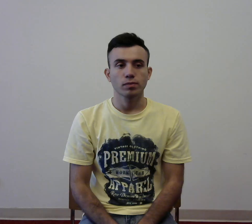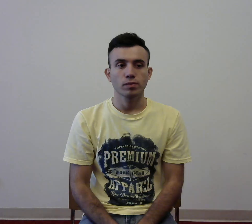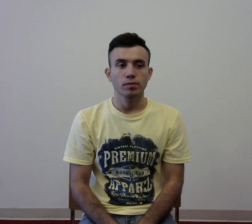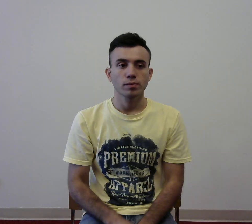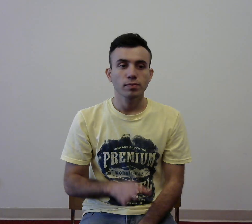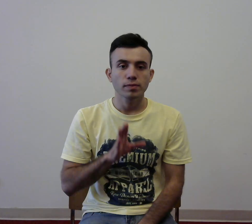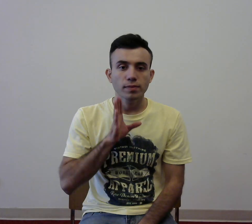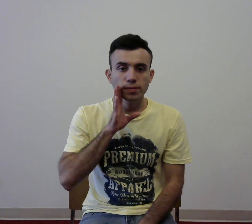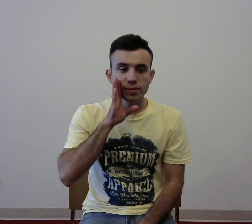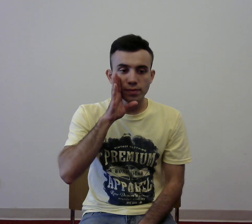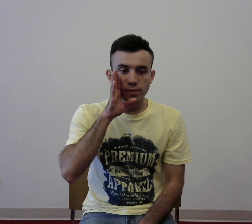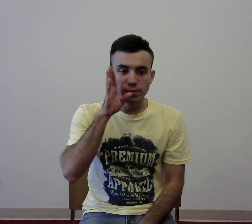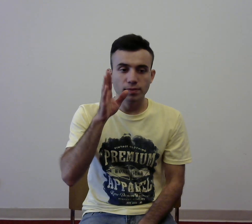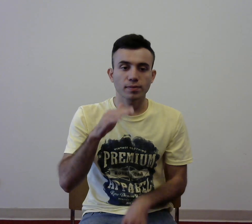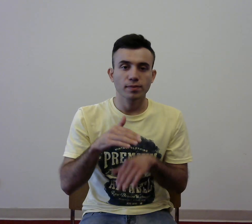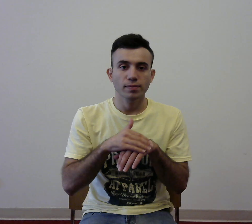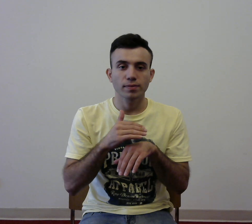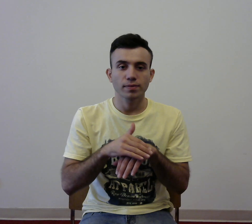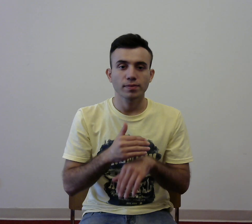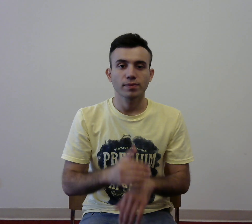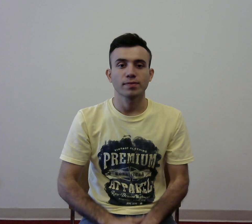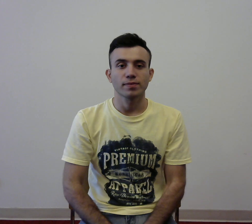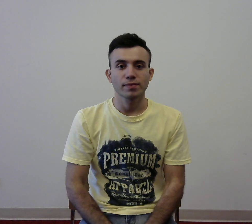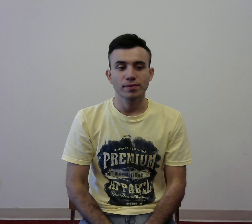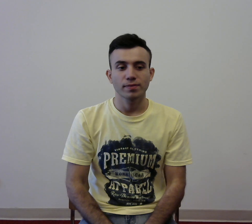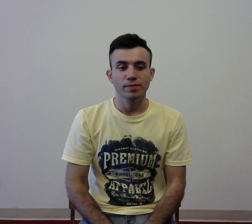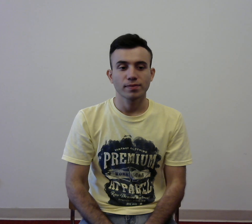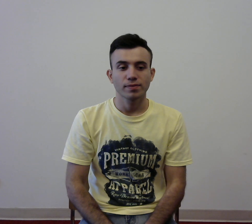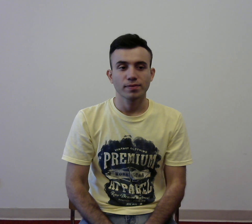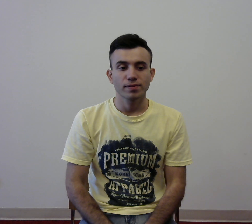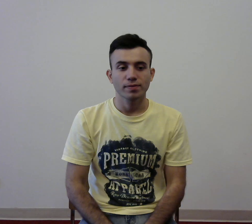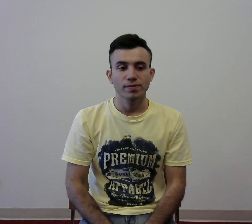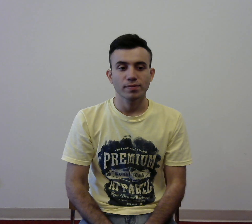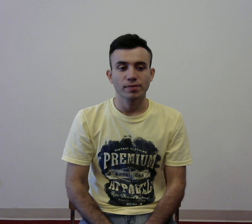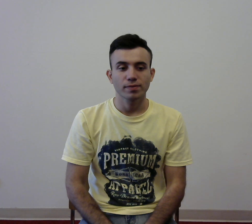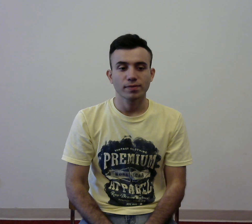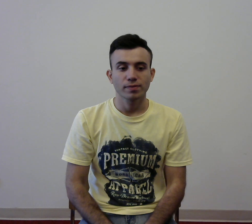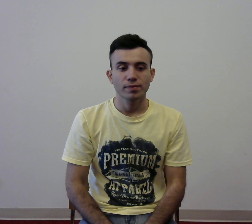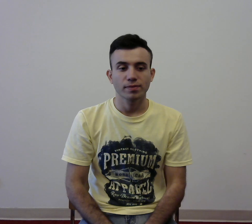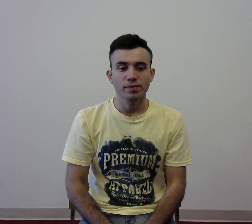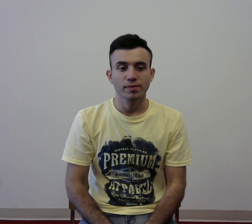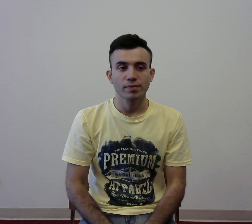Sabahınız xeyir